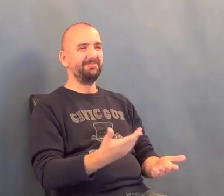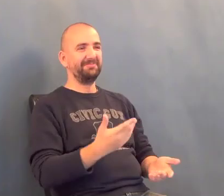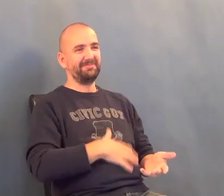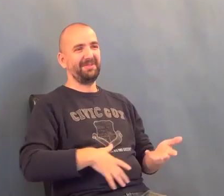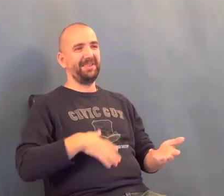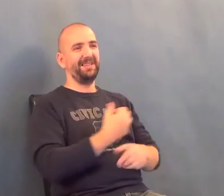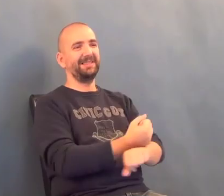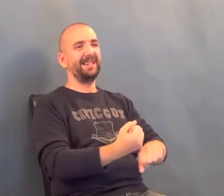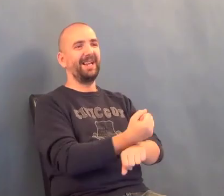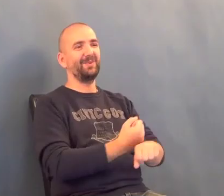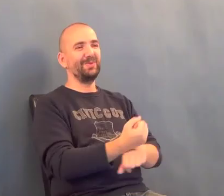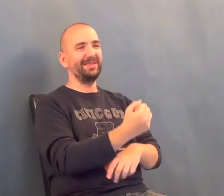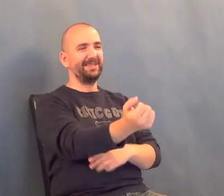Można się zatruć.